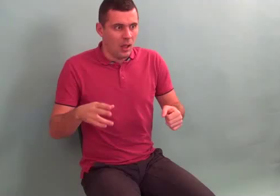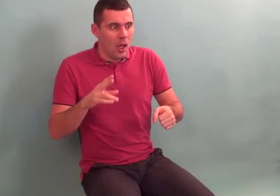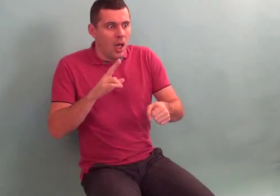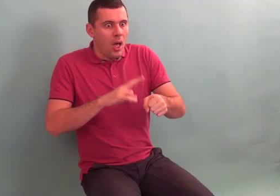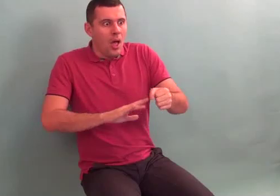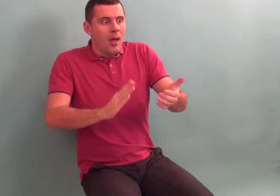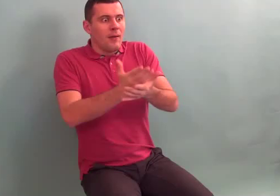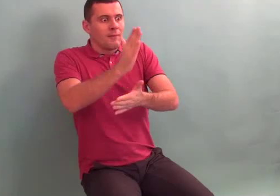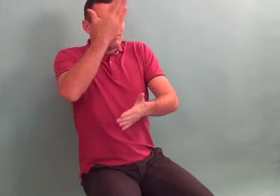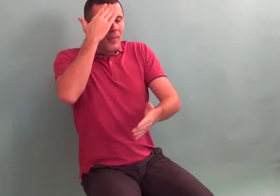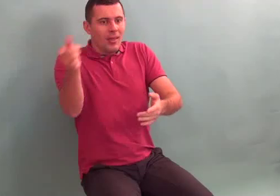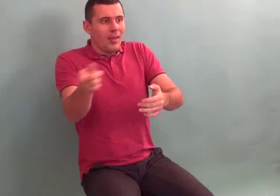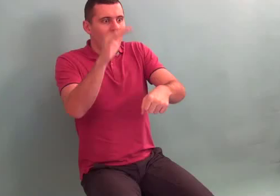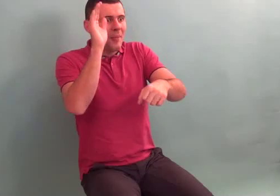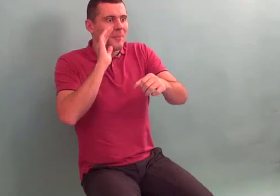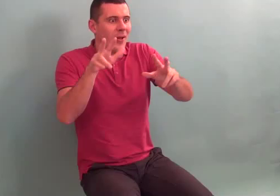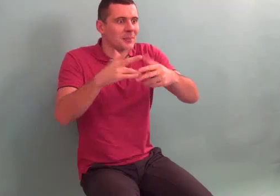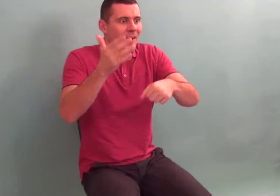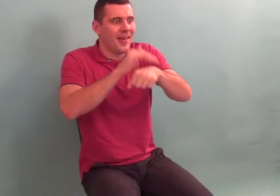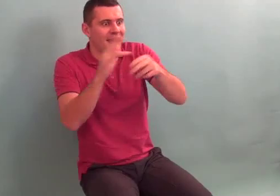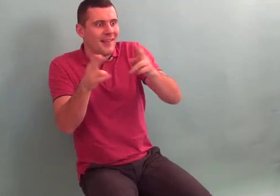Policjant orientuje się, że oni są w zmowie. Być może to rodzina, albo koledzy.